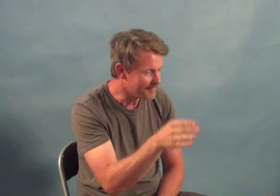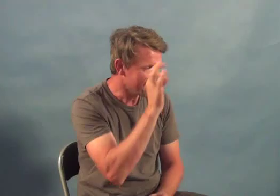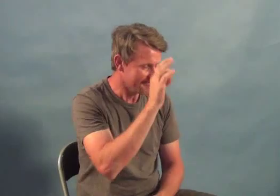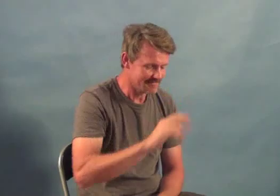Mały chłopiec powiedział: dobrze.